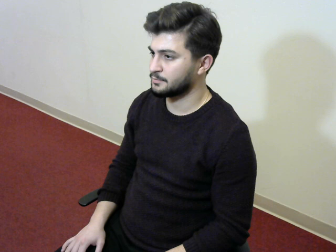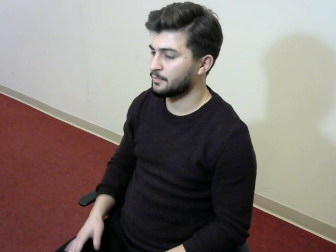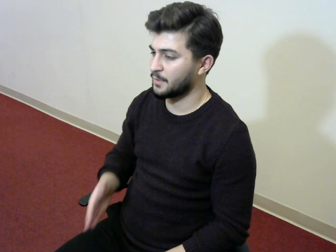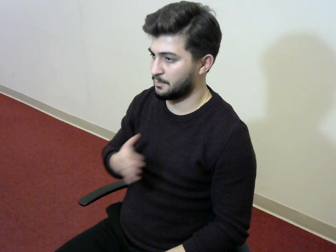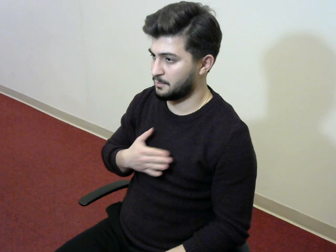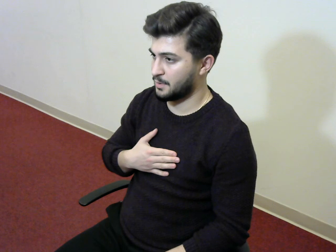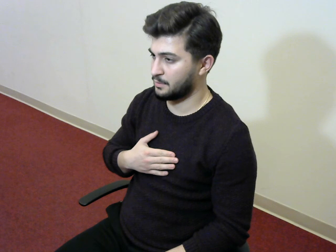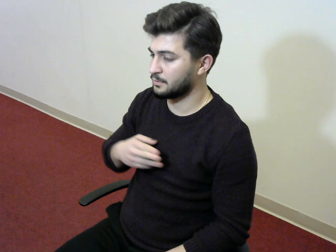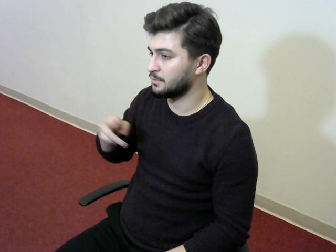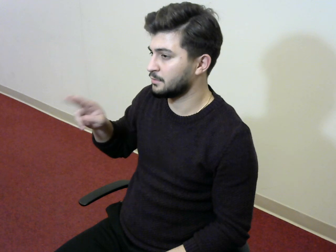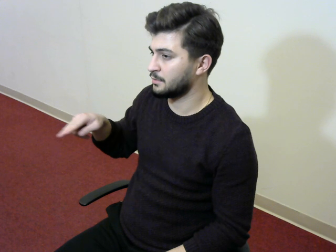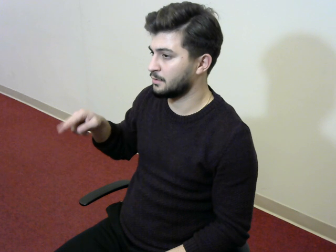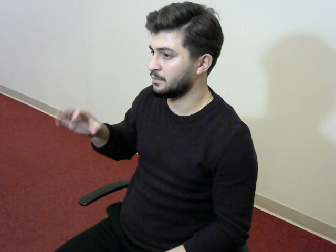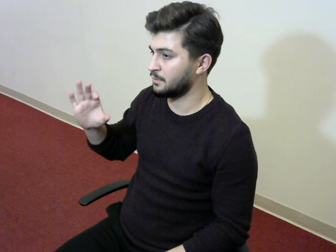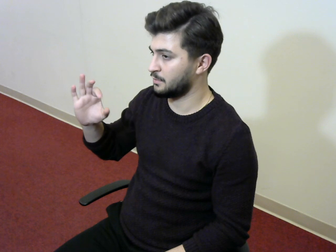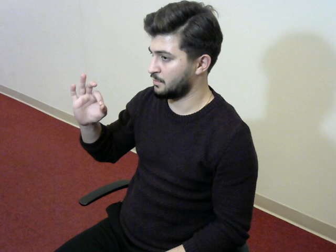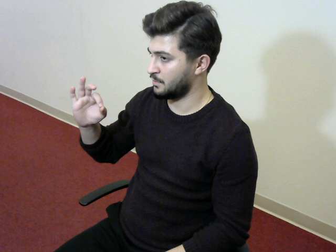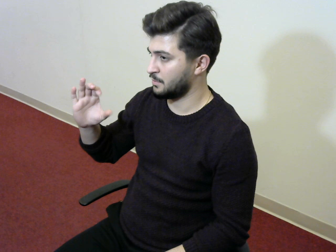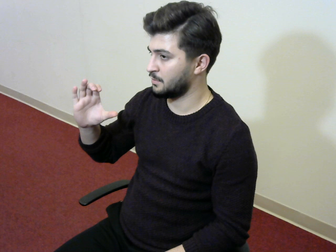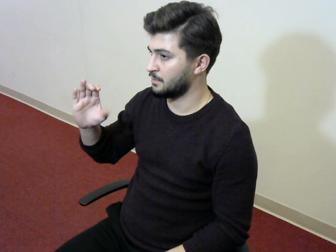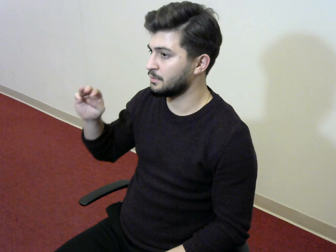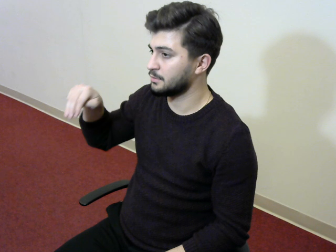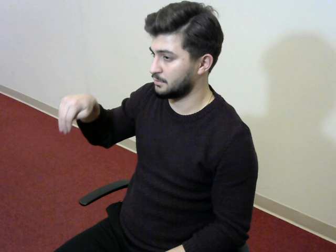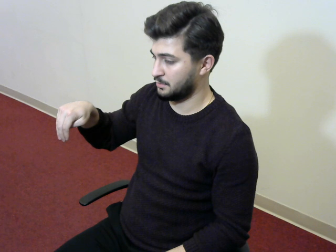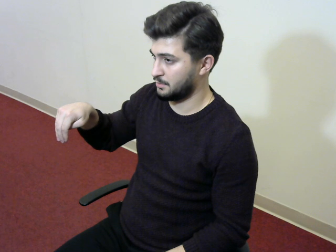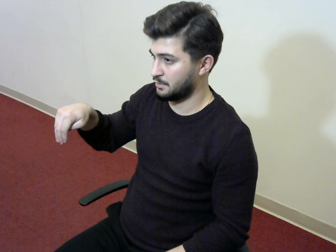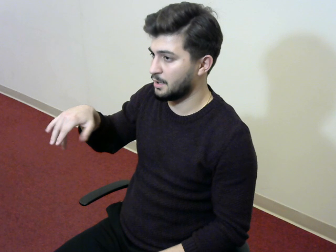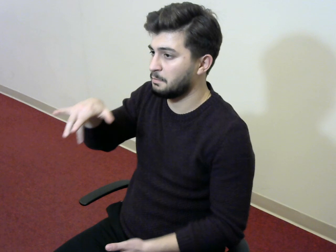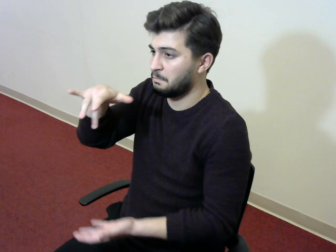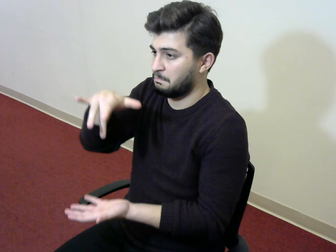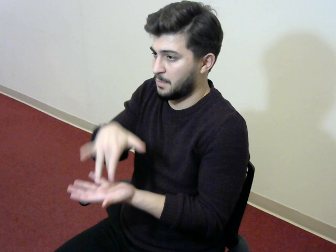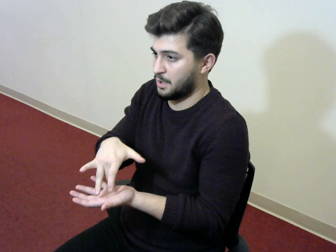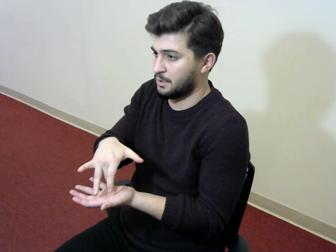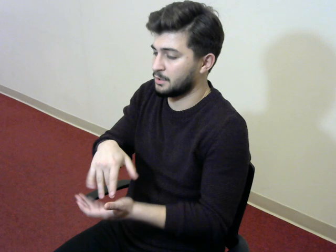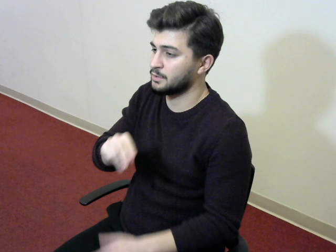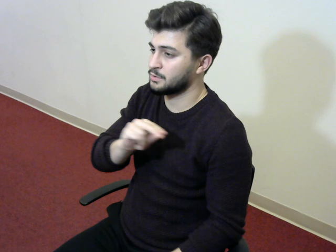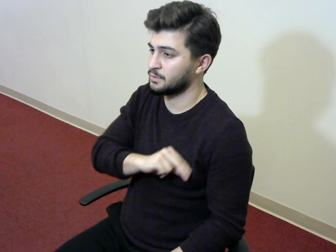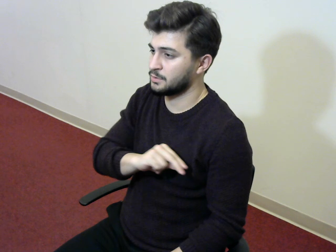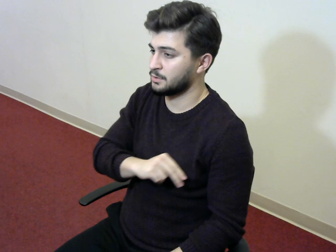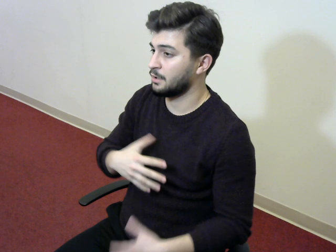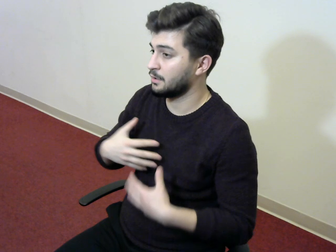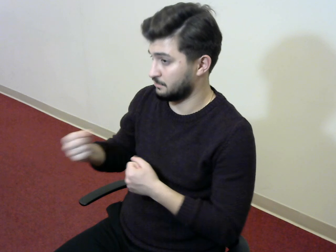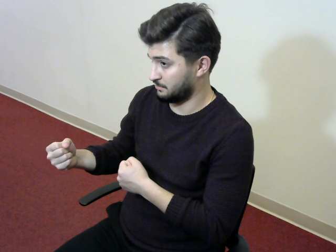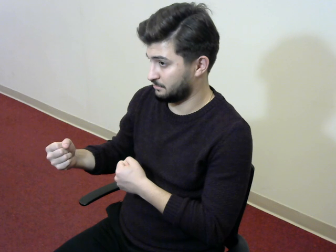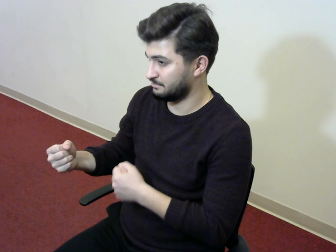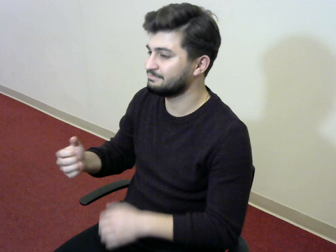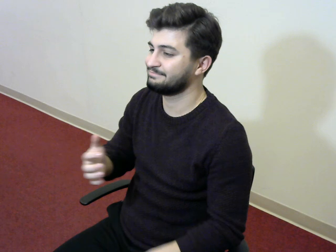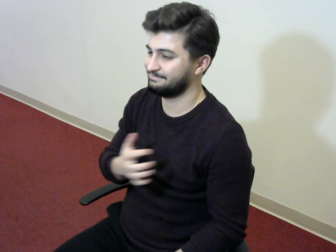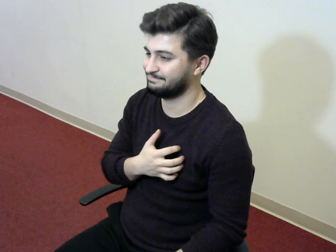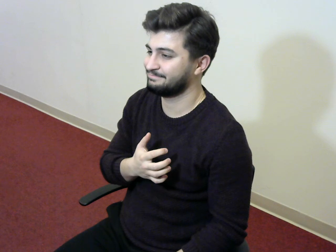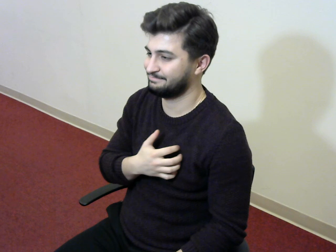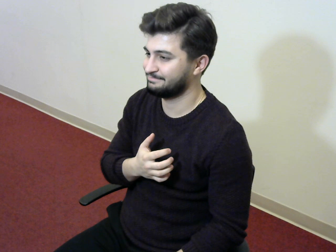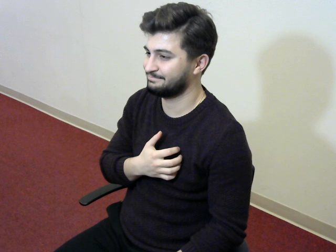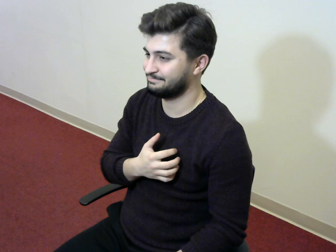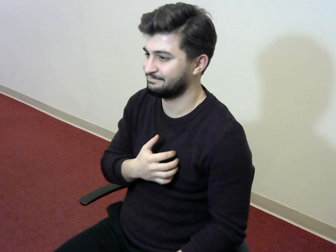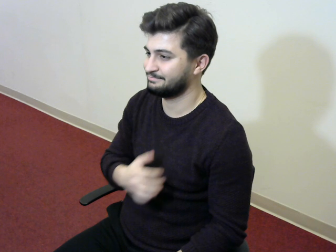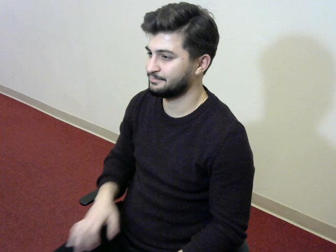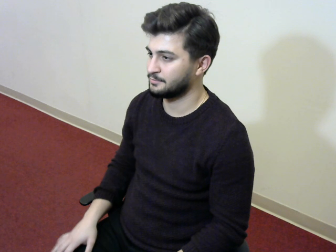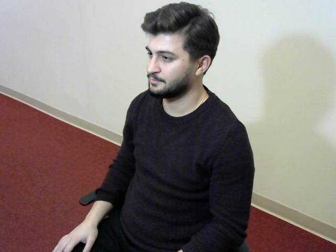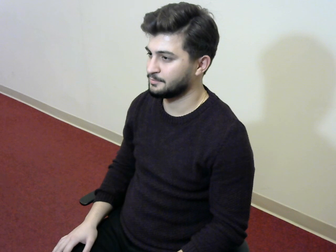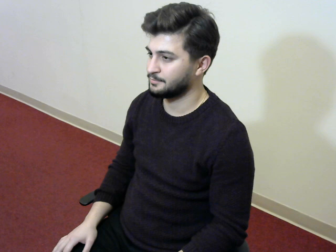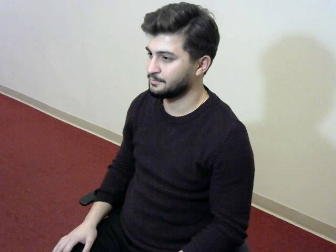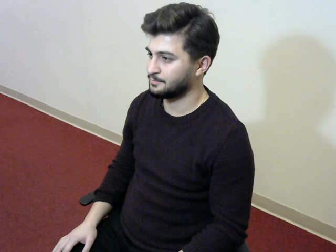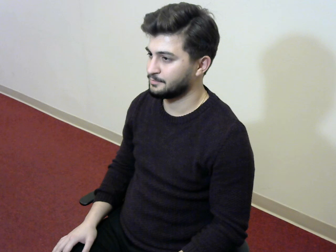Mən DOST Mərkəzində işə qəbul olmaq istəyirəm